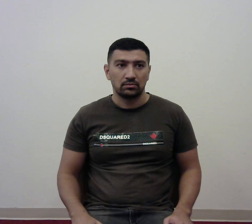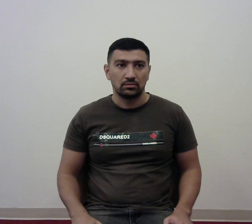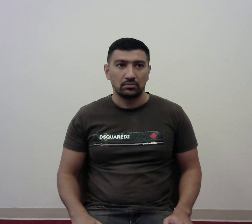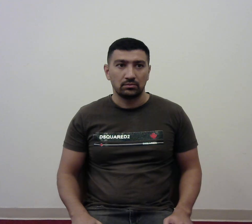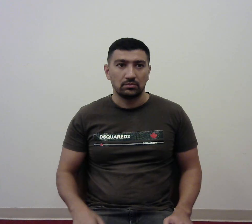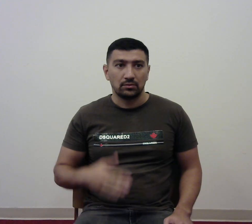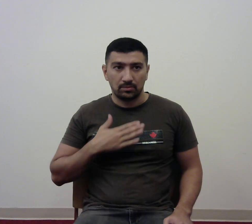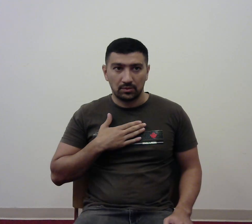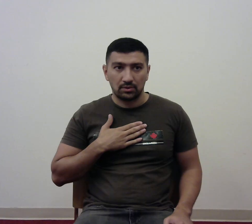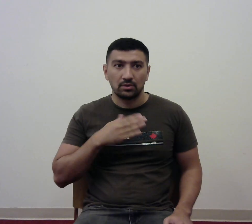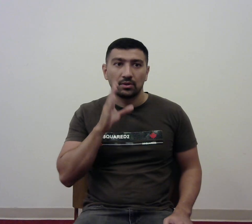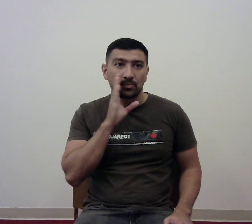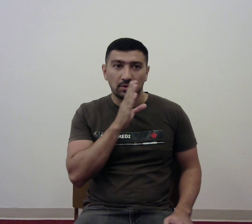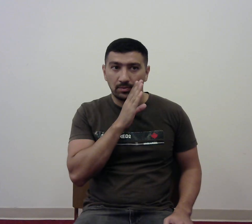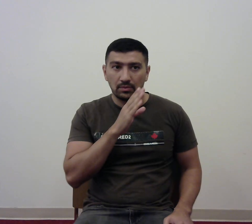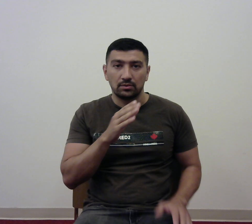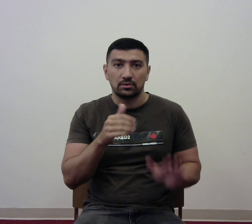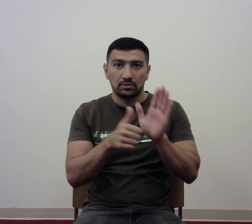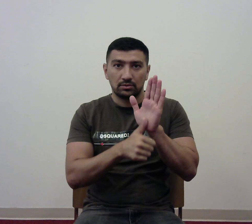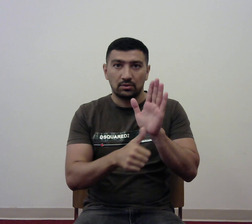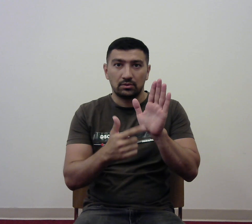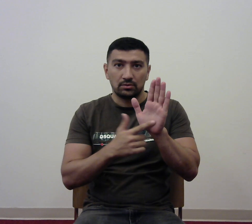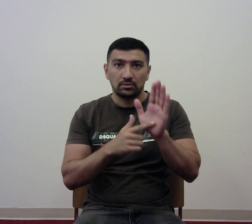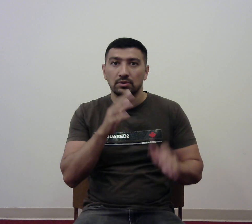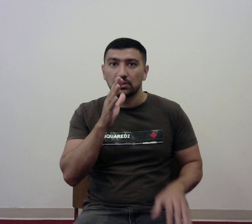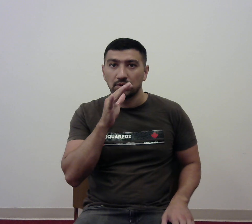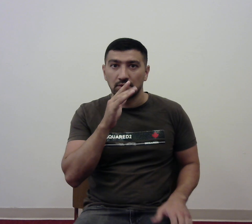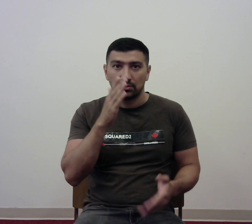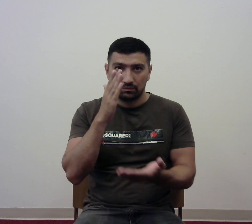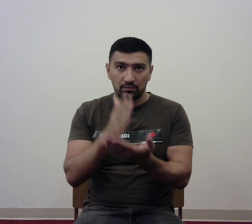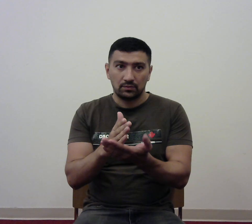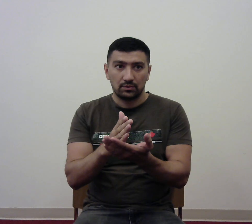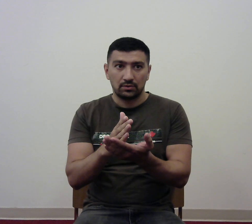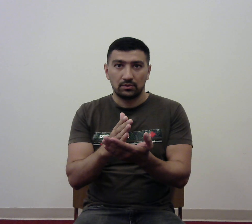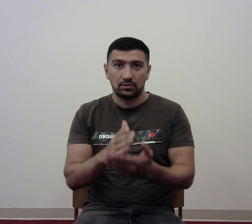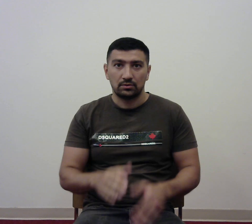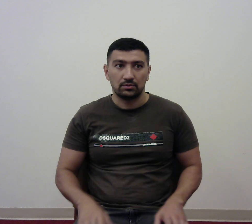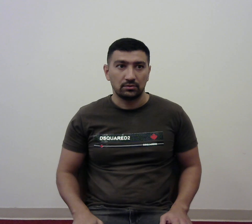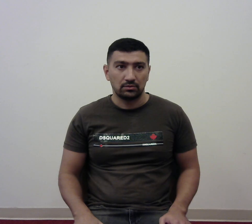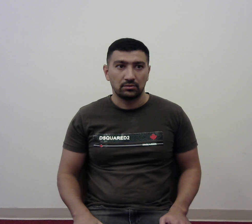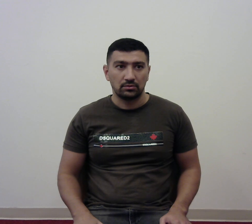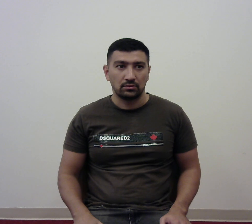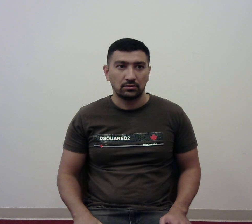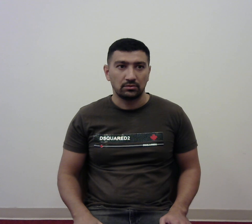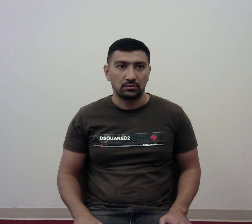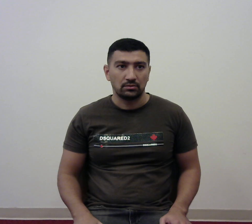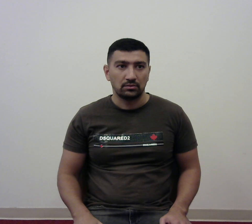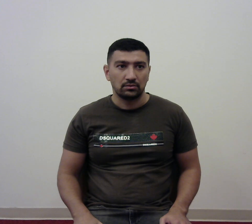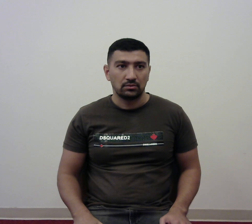Mənim anamın 67 yaşı var